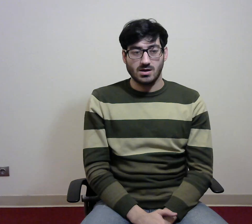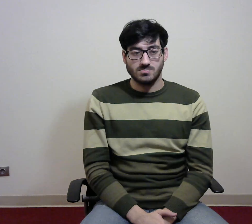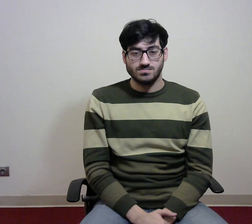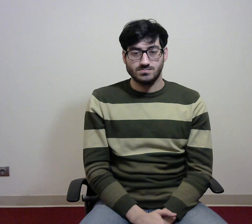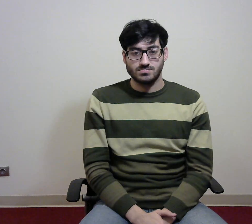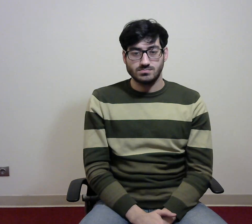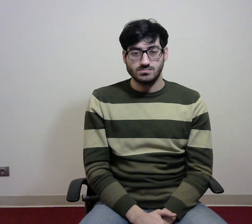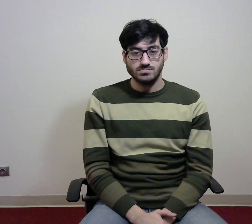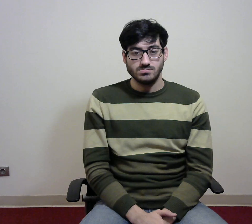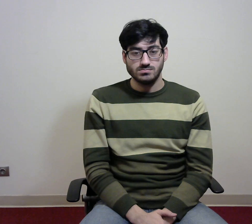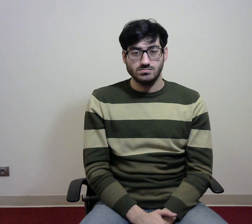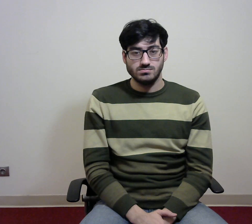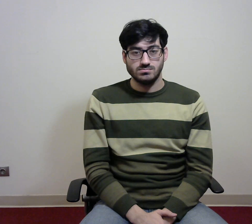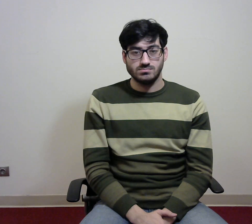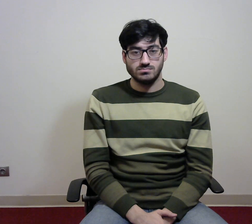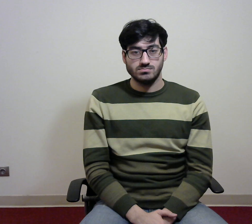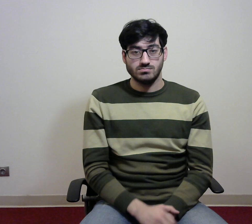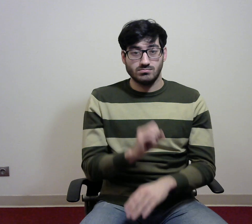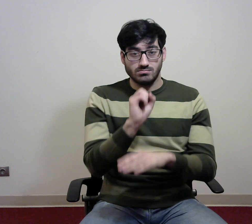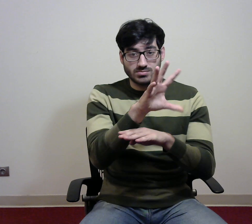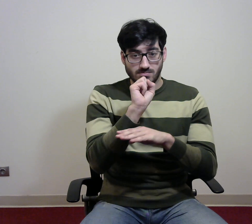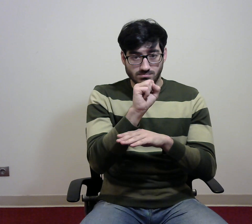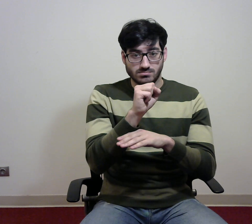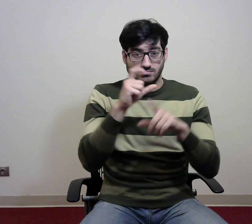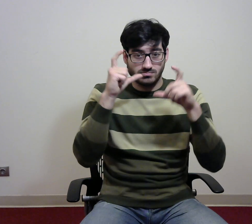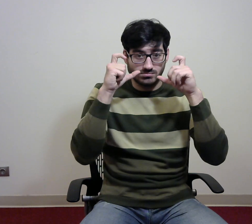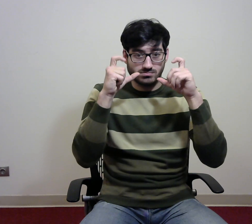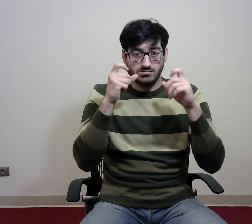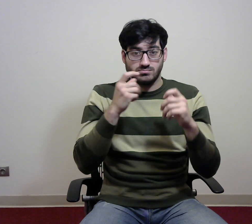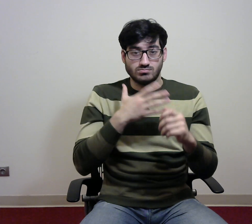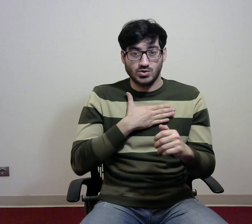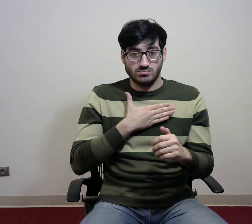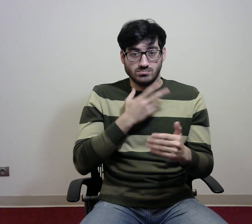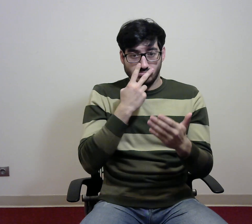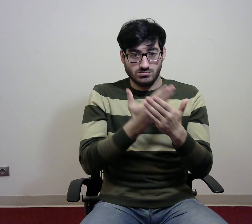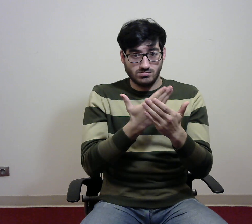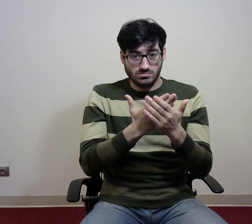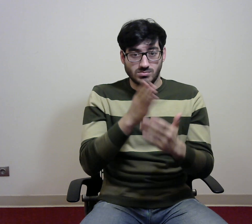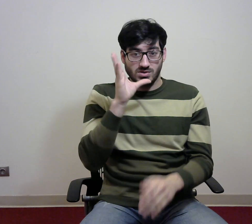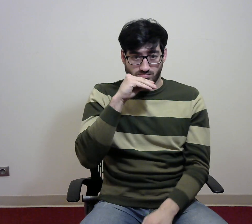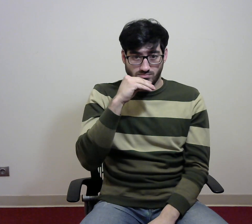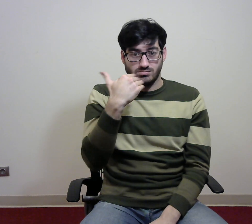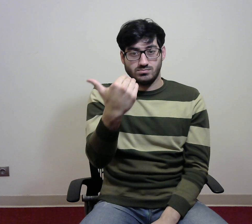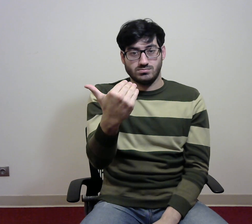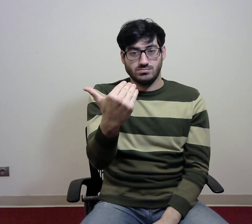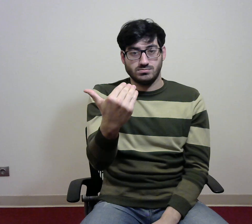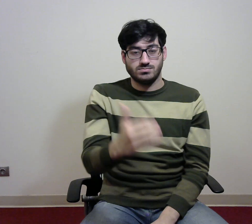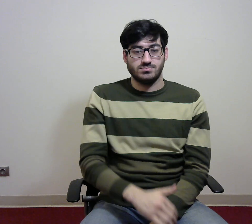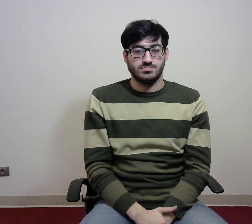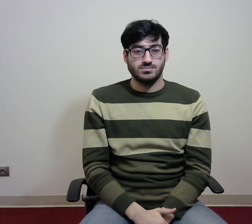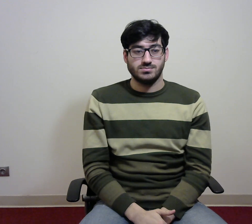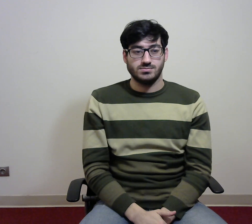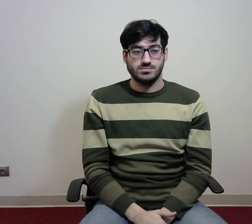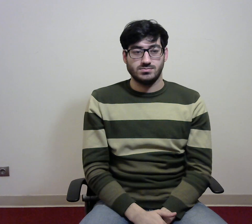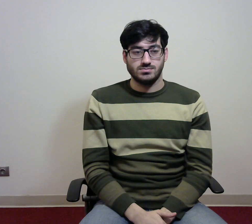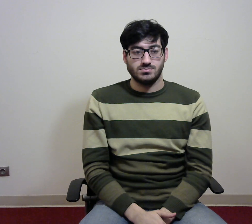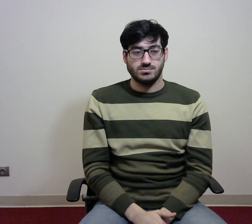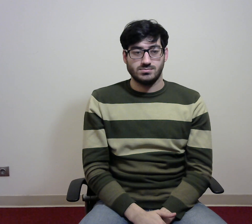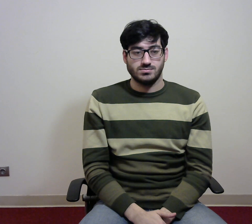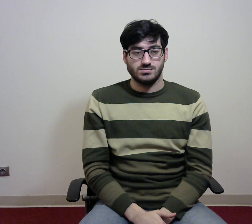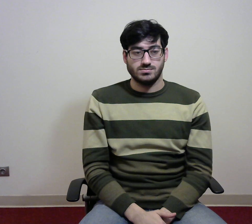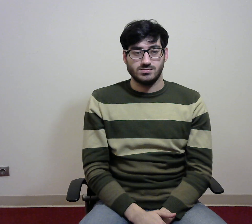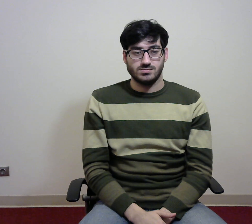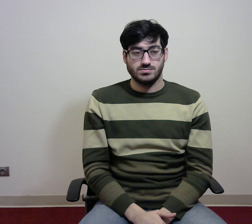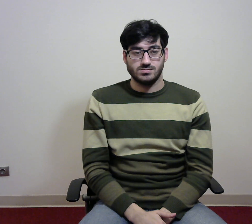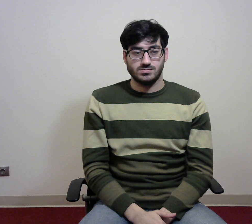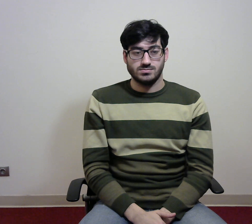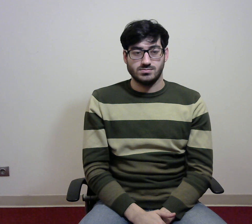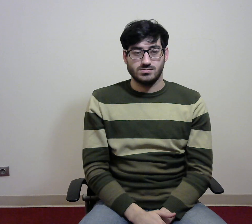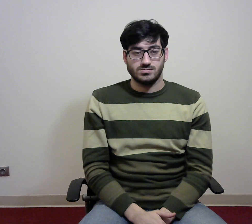Çəkdiyin şəkilləri mənə göstərə bilərsənmi?